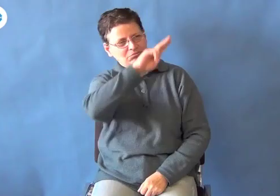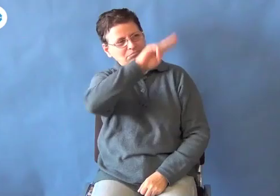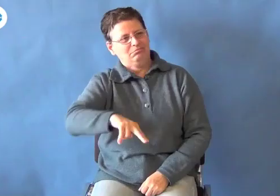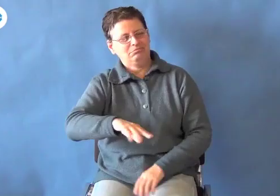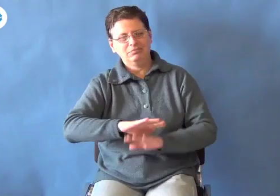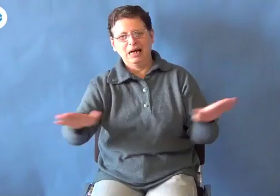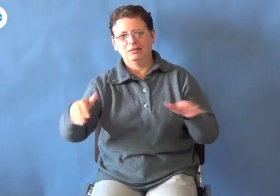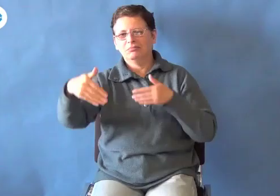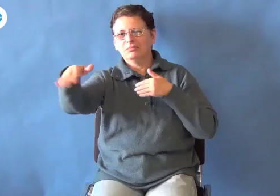Skreślone i koniec.